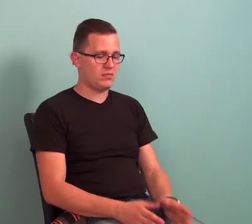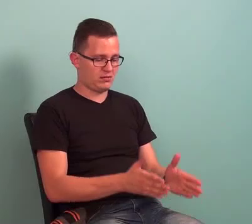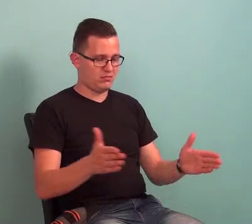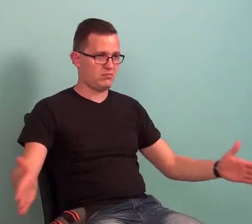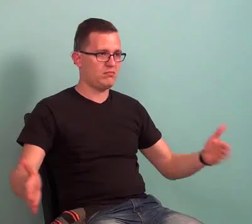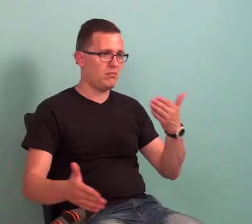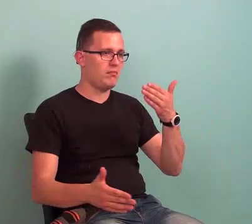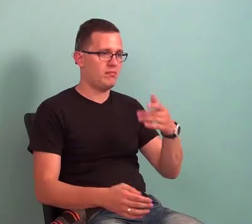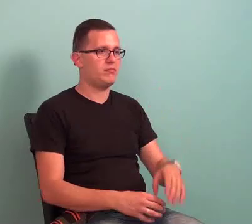Długość w metrach.